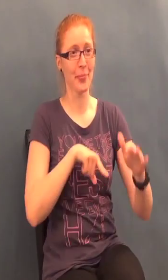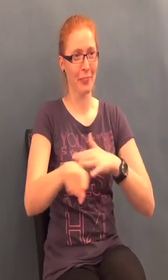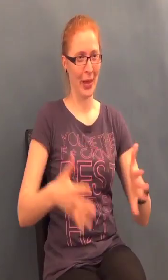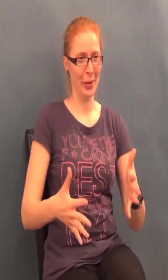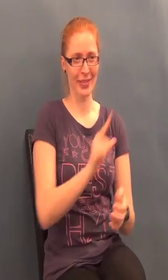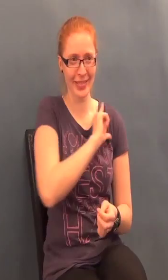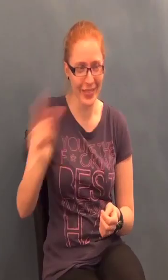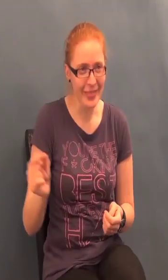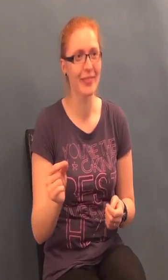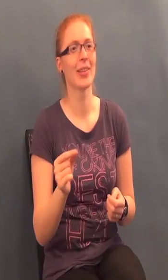Biegnie.